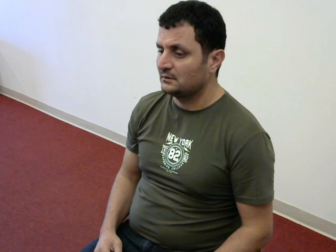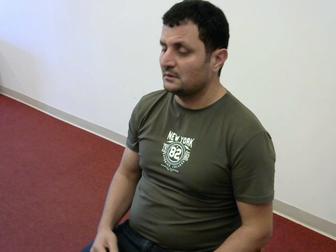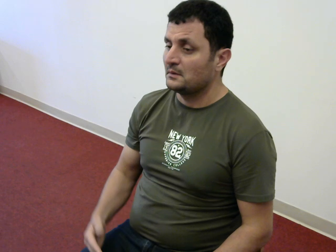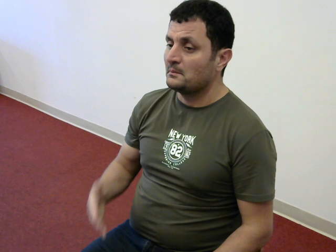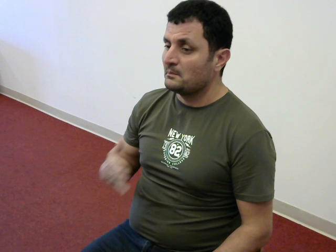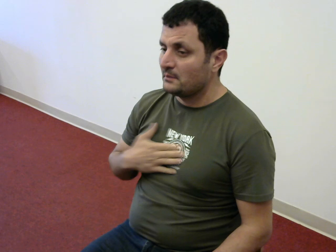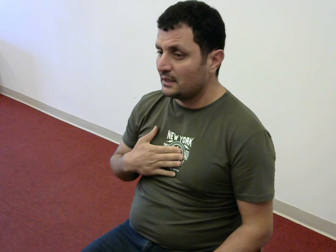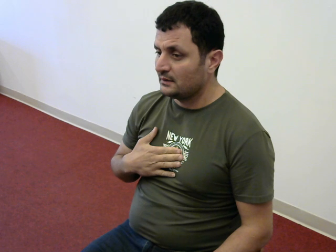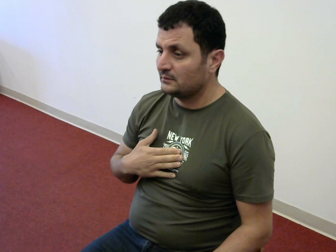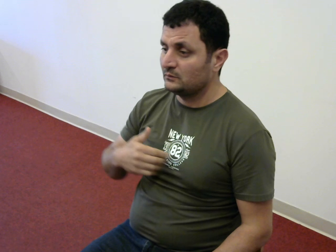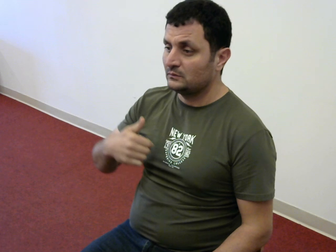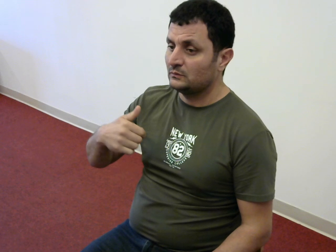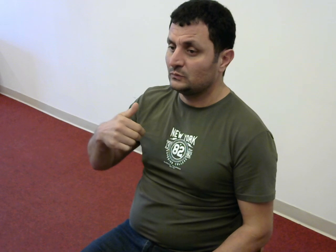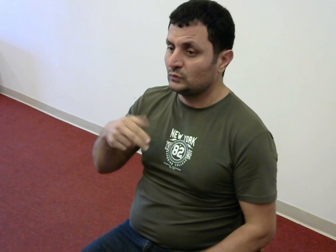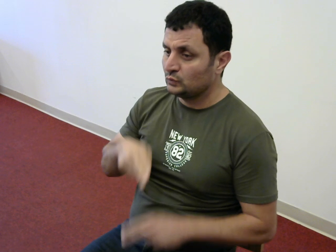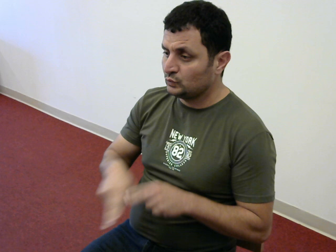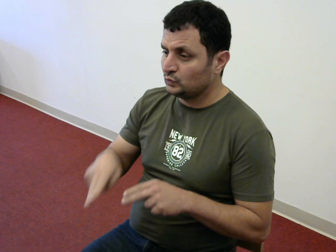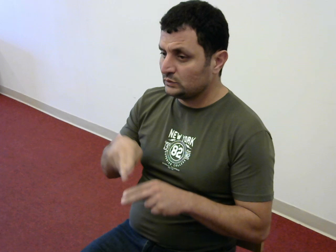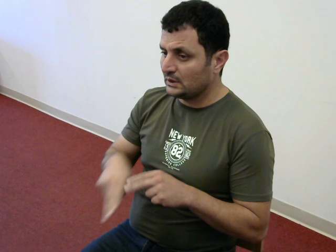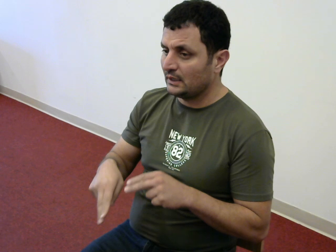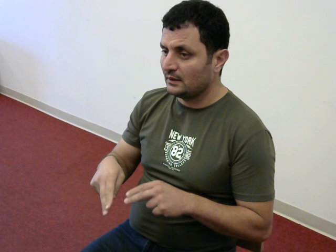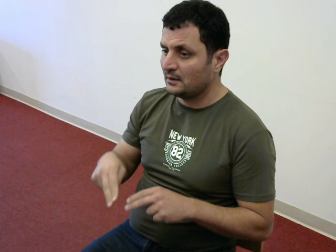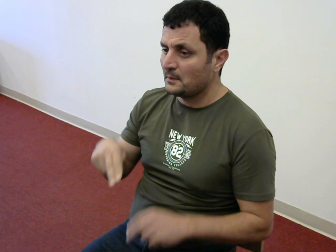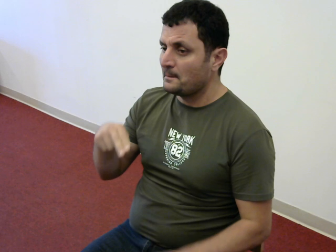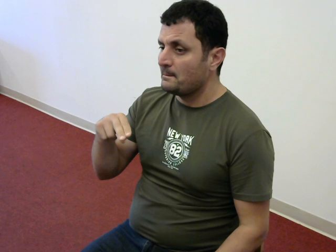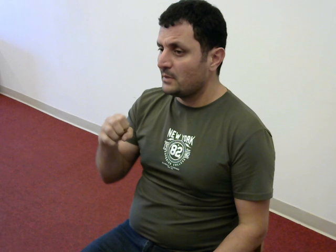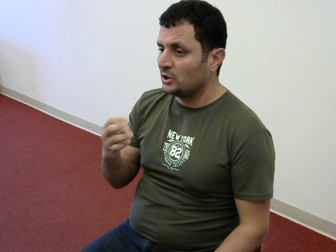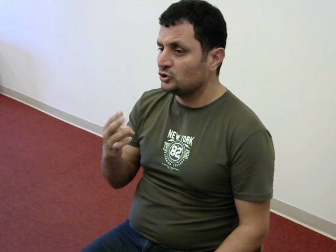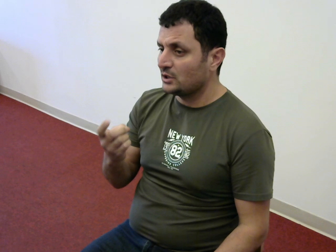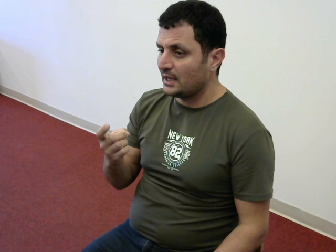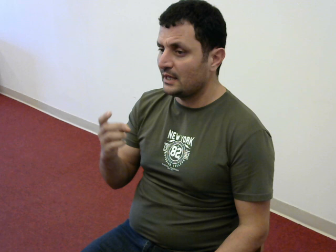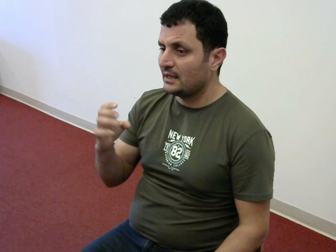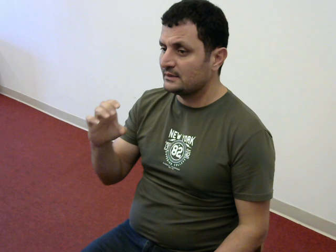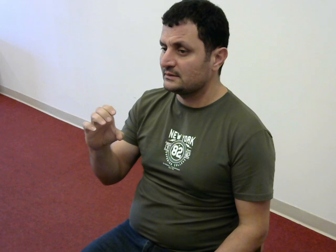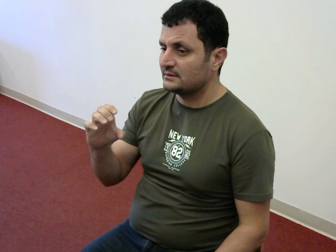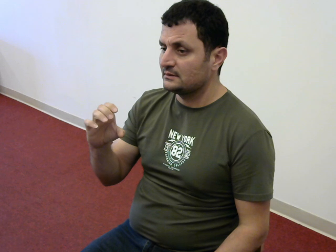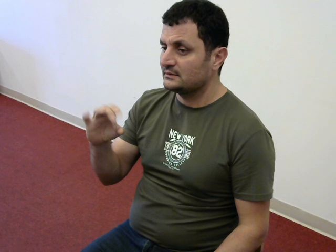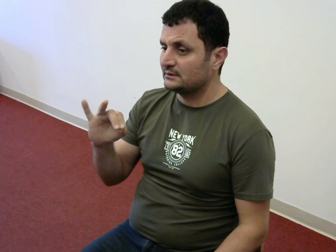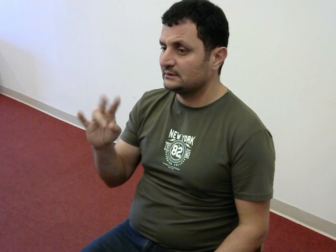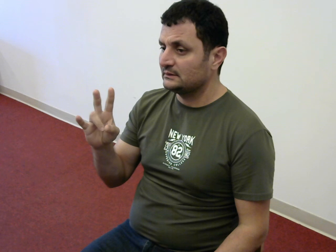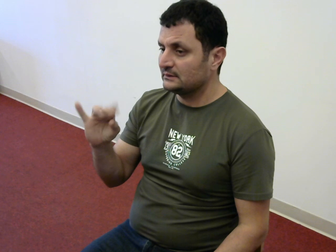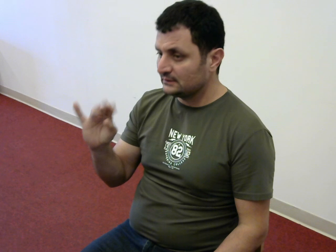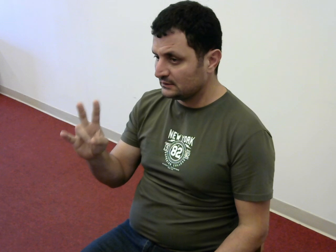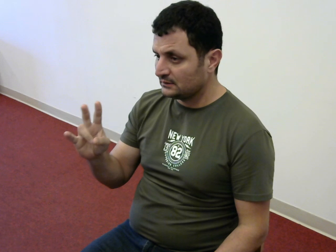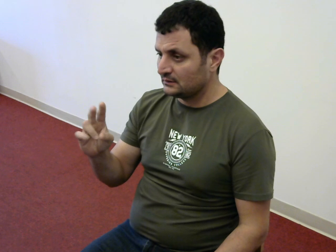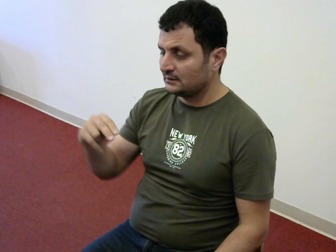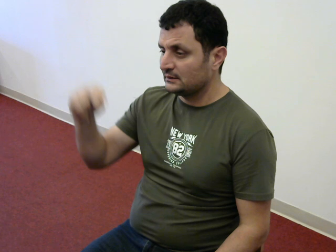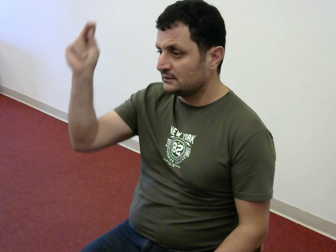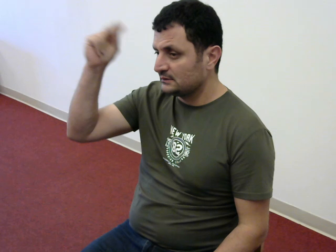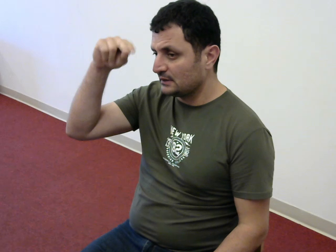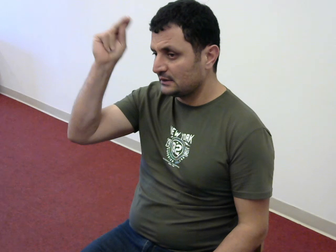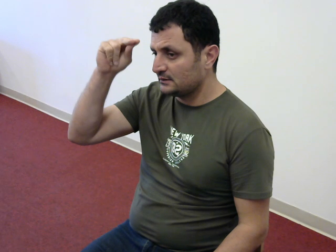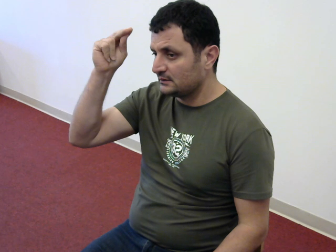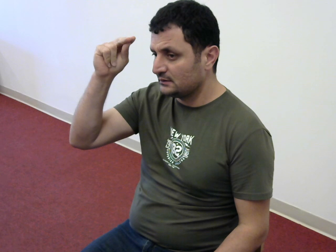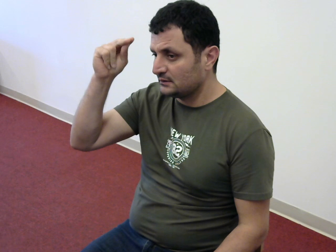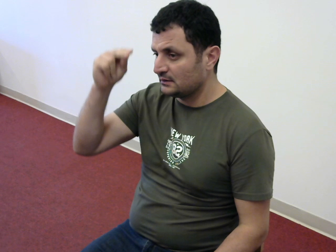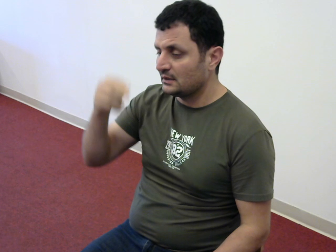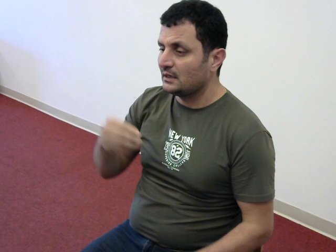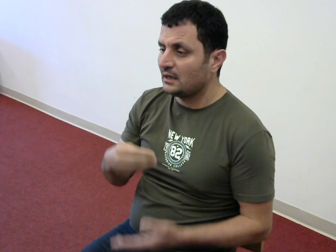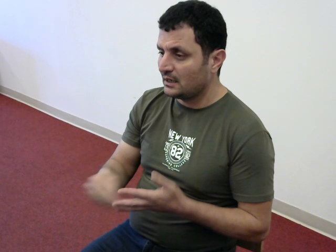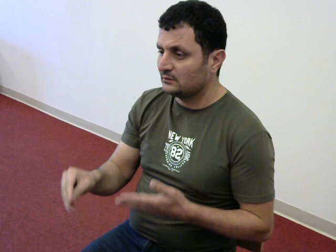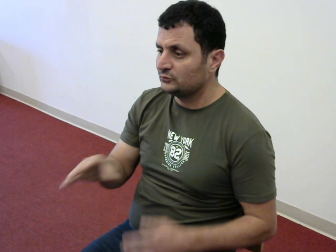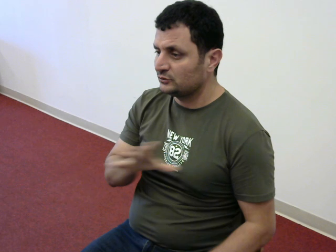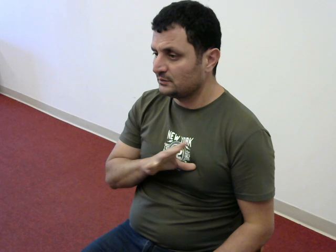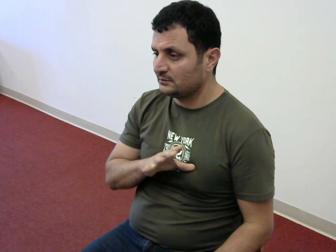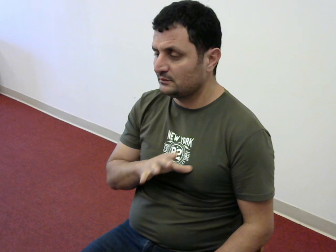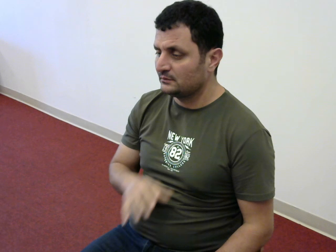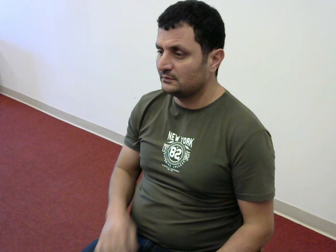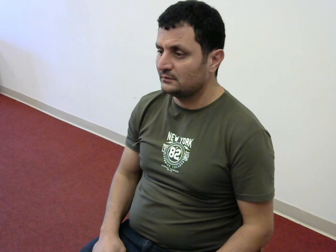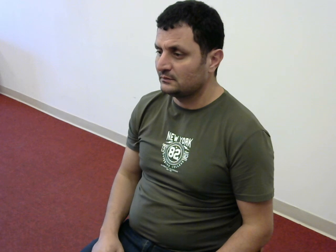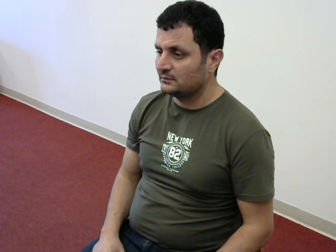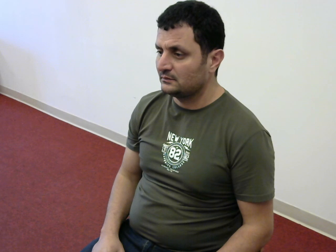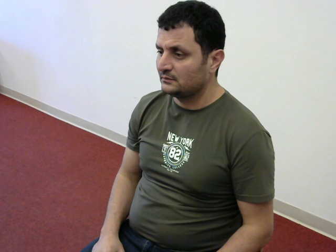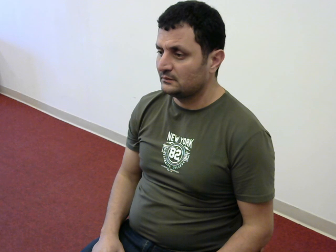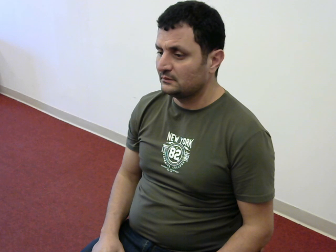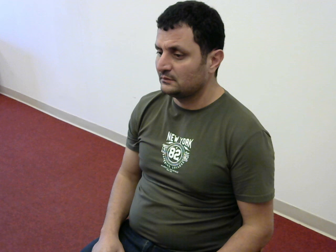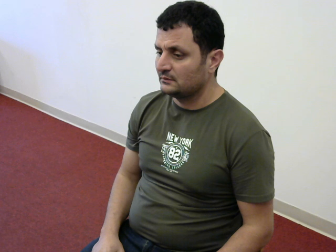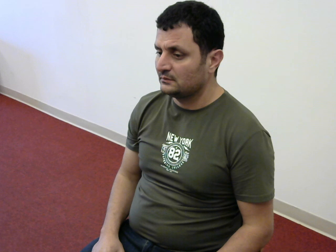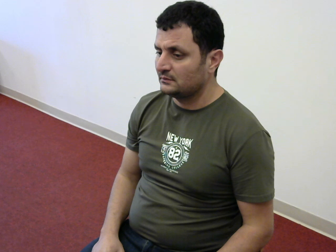Mən dülgər peşəsinin təhsilini almışam